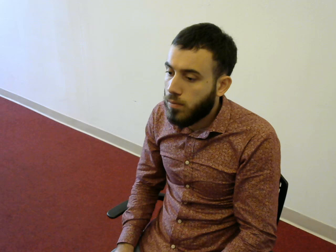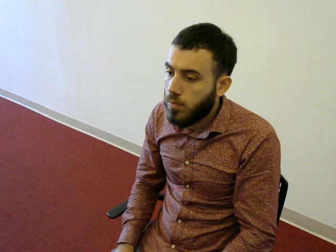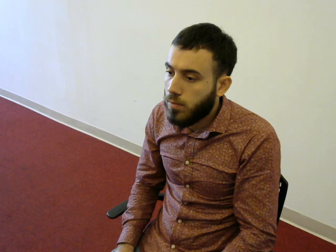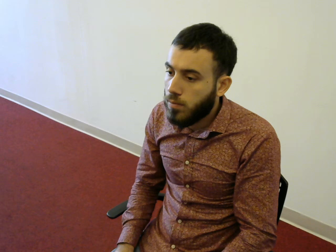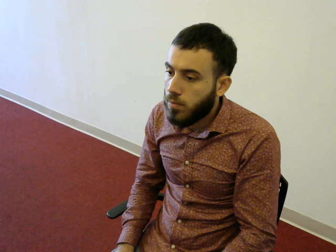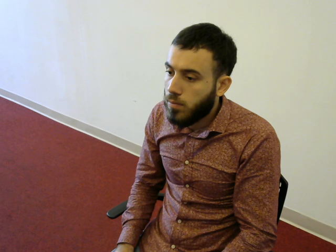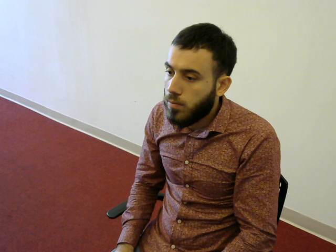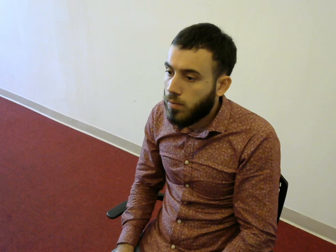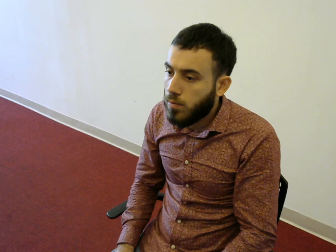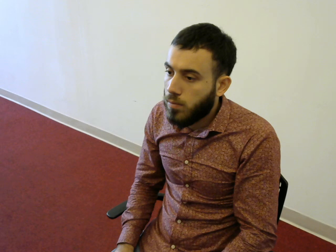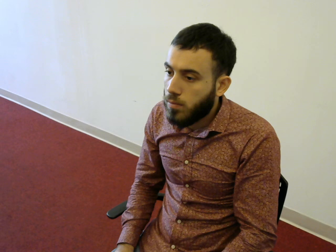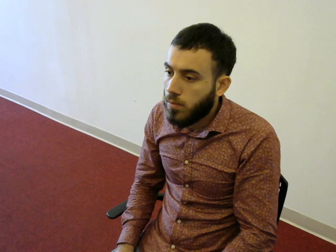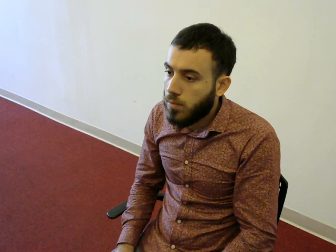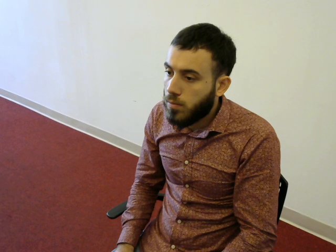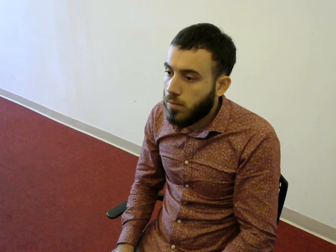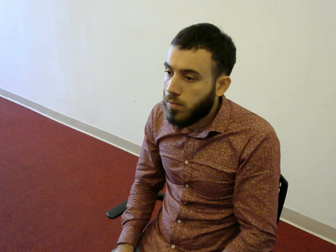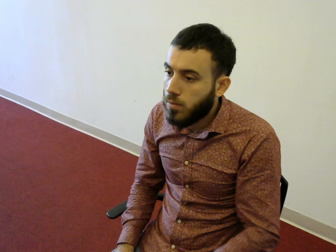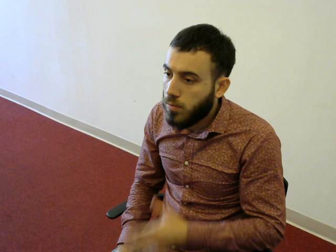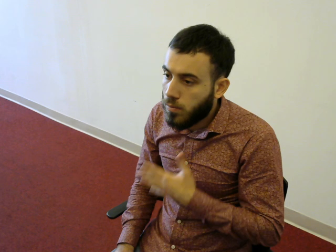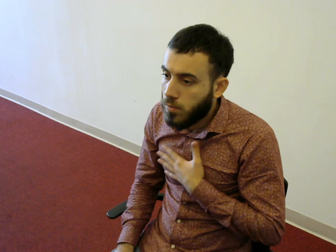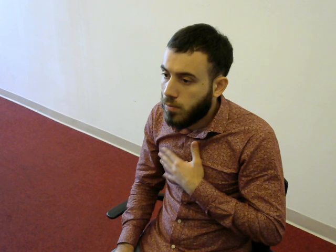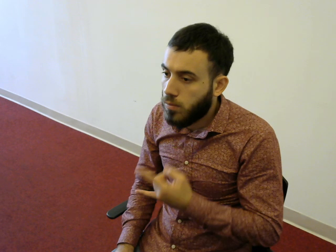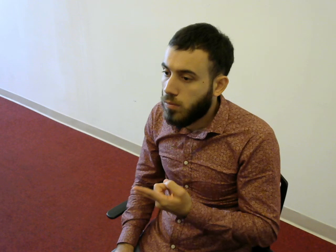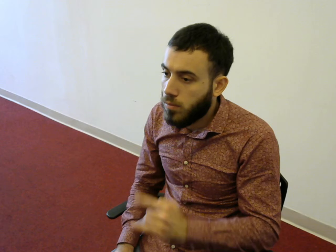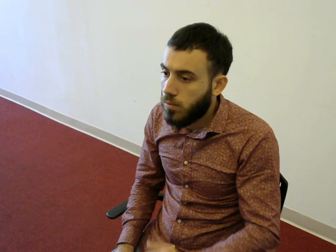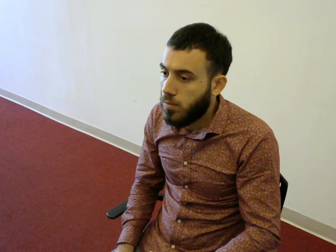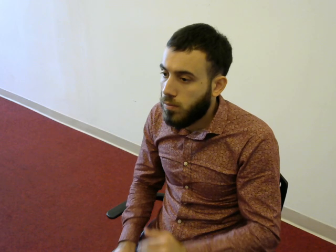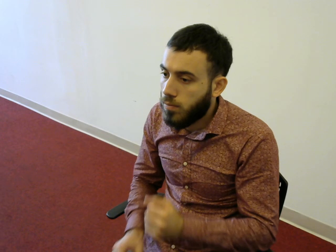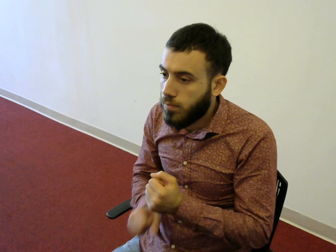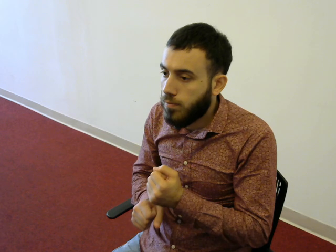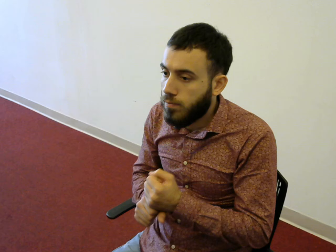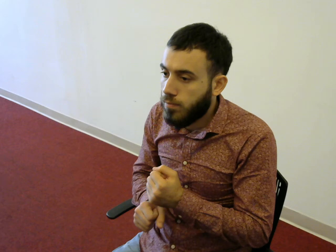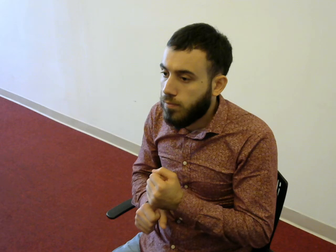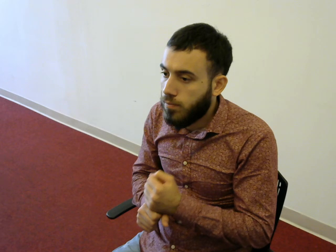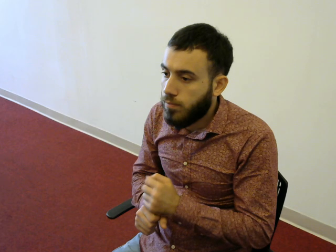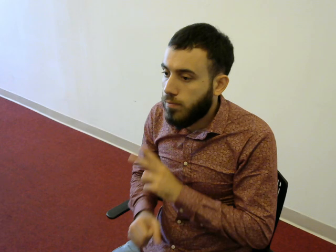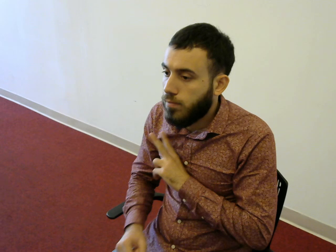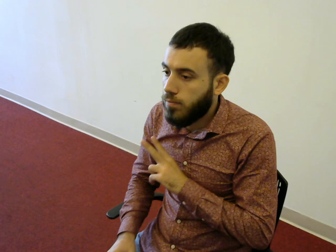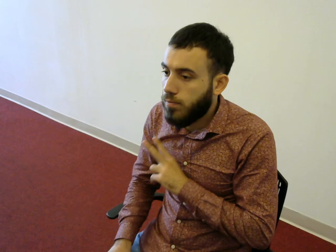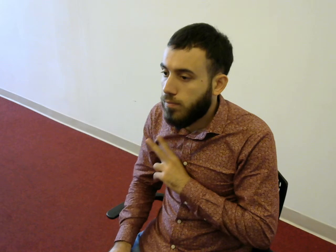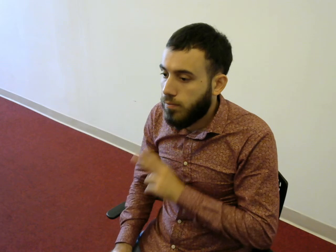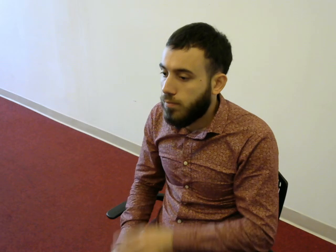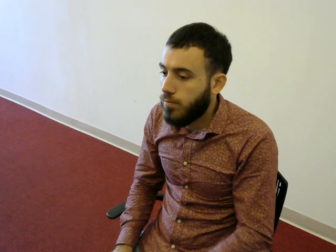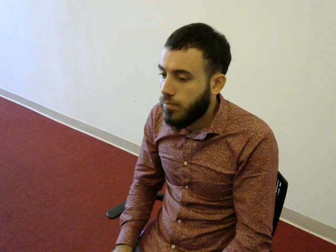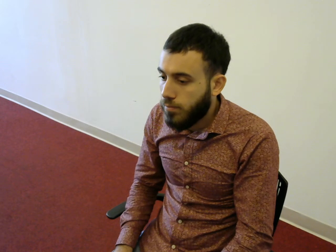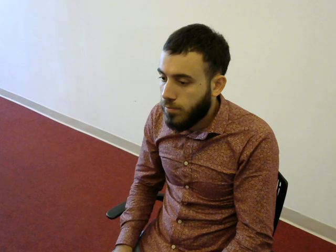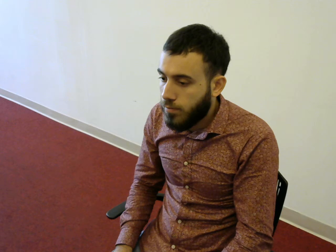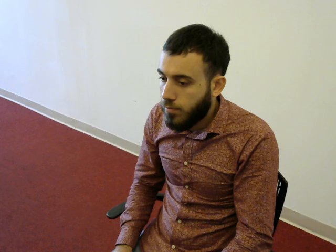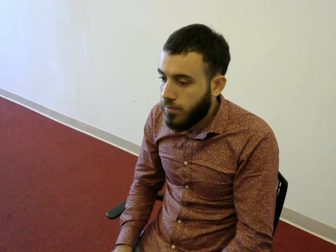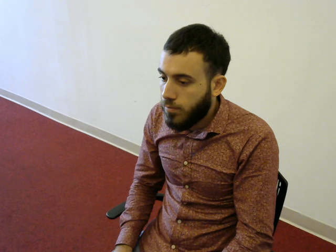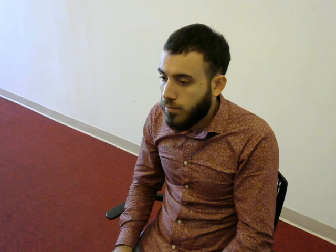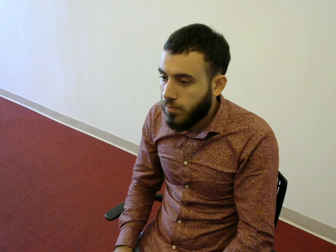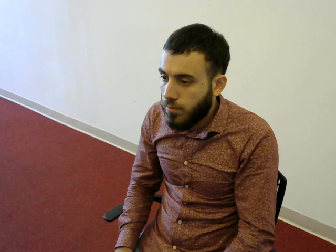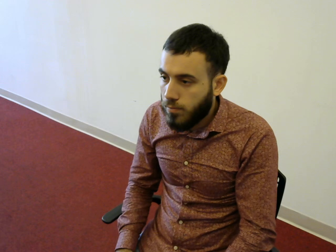Mən uşaqlarla işləməyi sevirəm